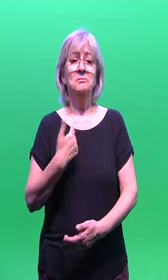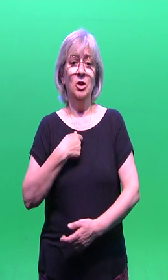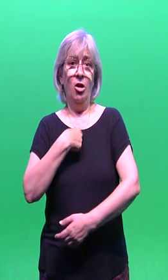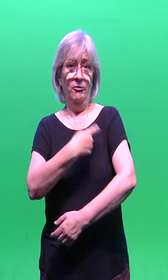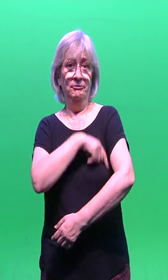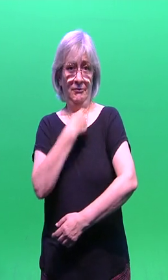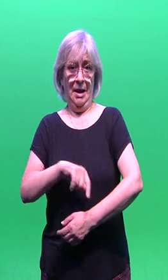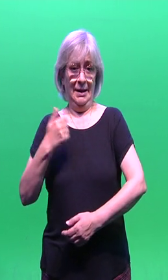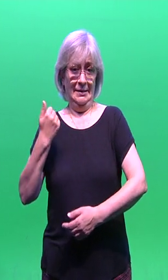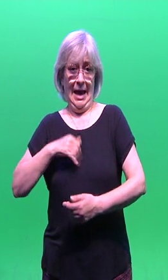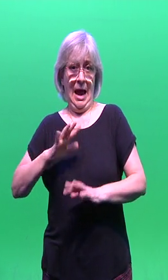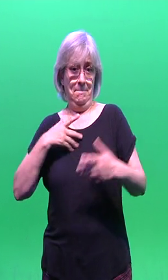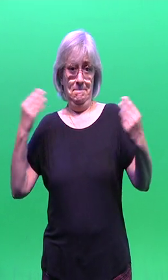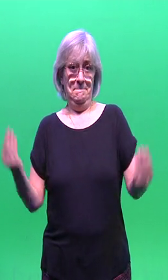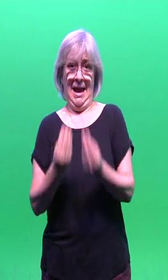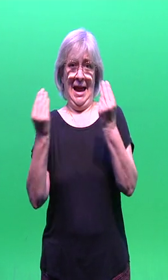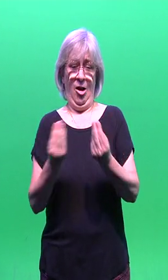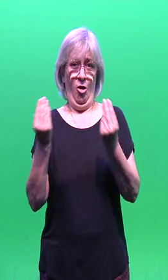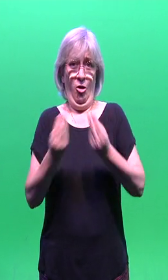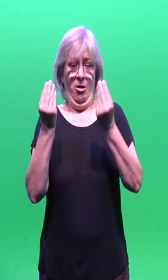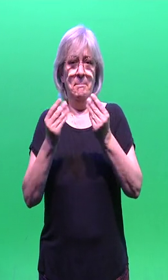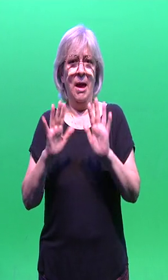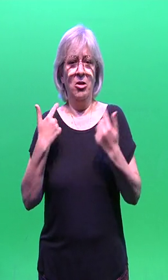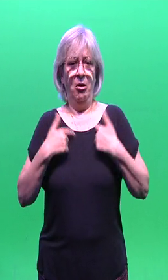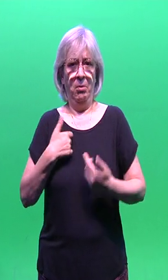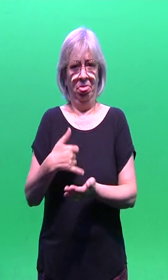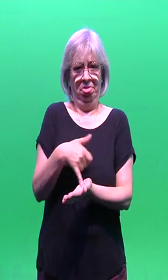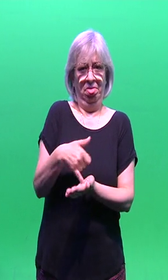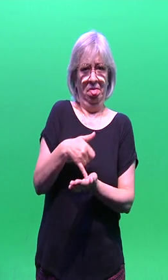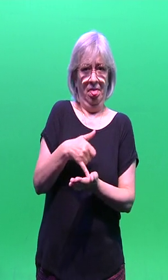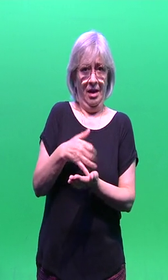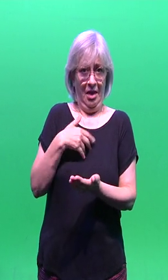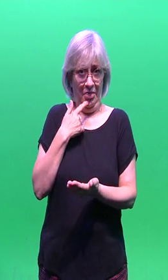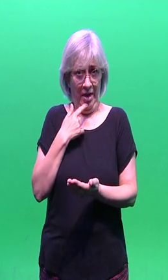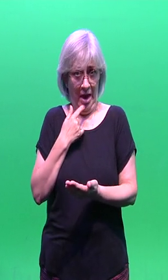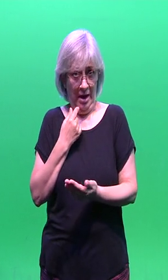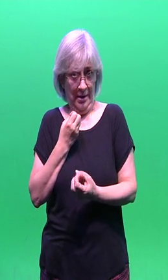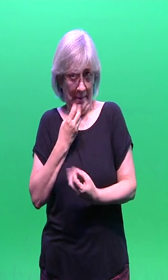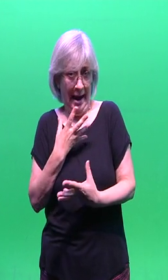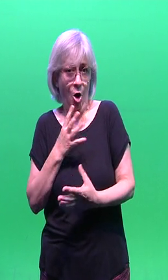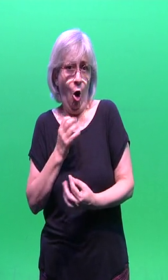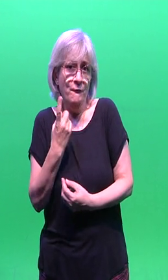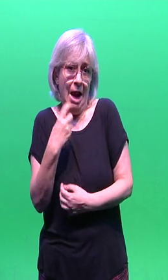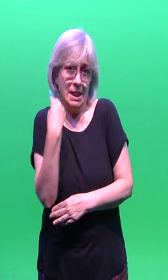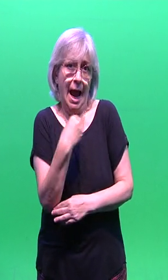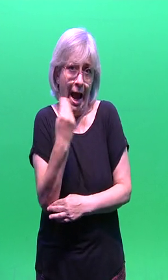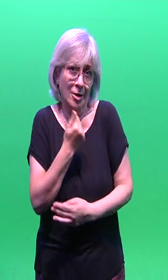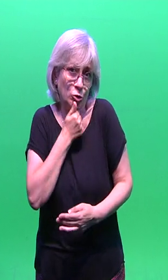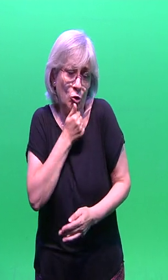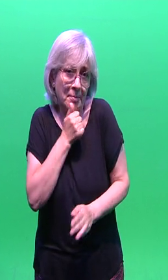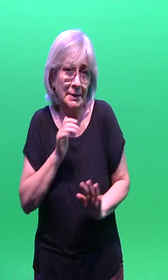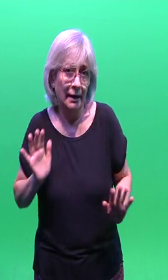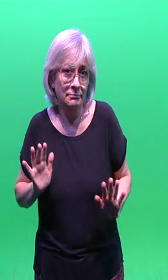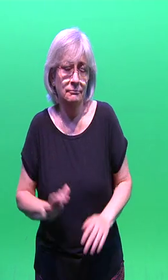He tingut febre i ja estic millor, però em sento dèbil. No sé si ja estic bé o encara m'he d'acabar de curar.